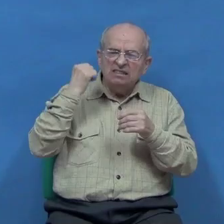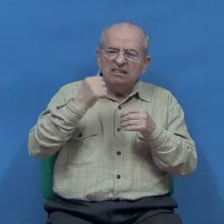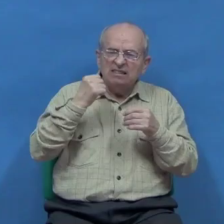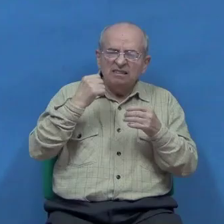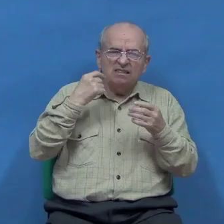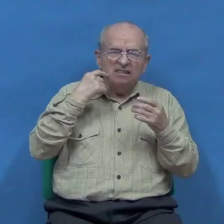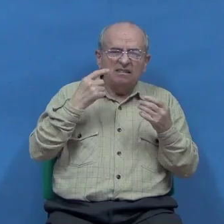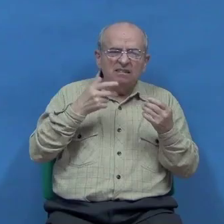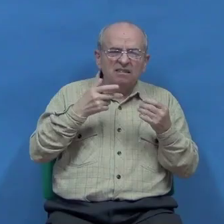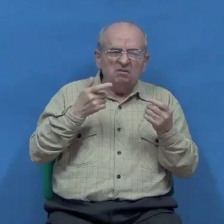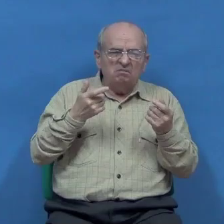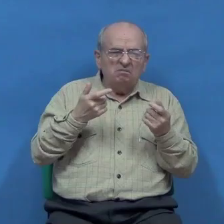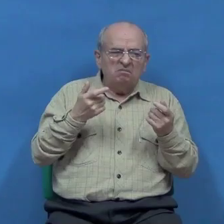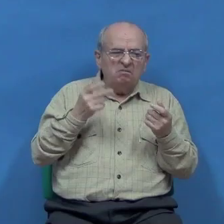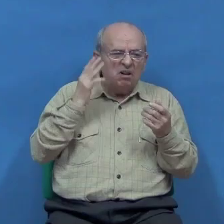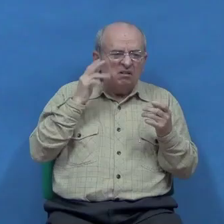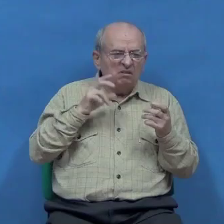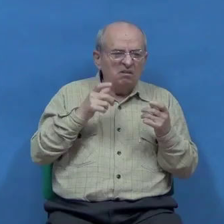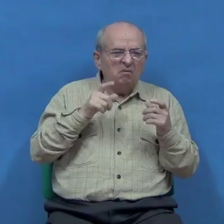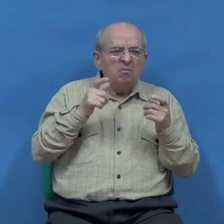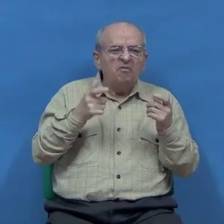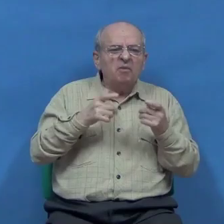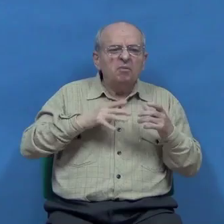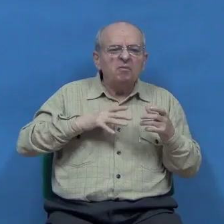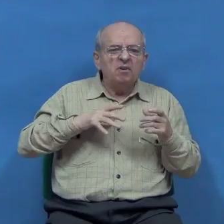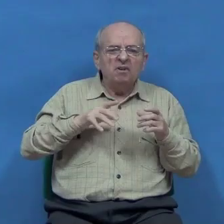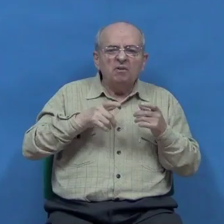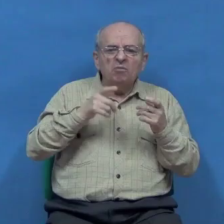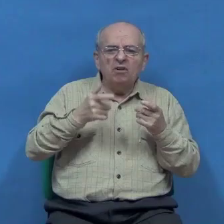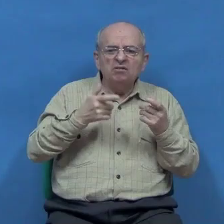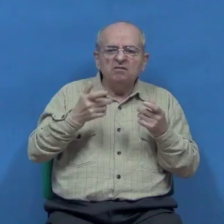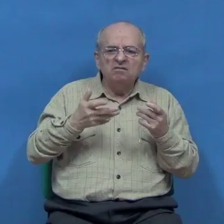Tam gdzie mieszkali, było coś niebezpiecznego.